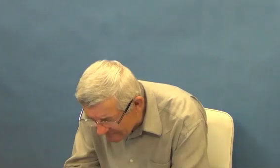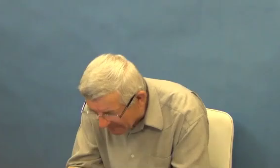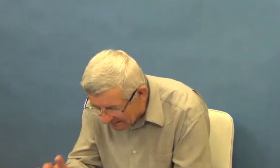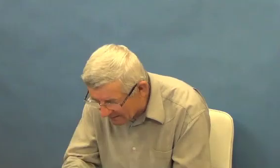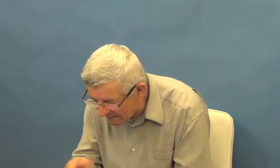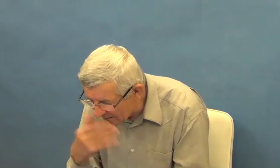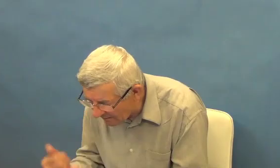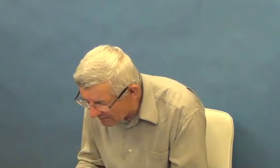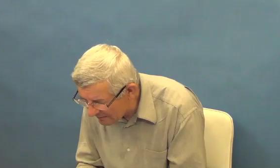Zostaw. Nie ma.